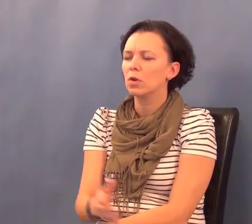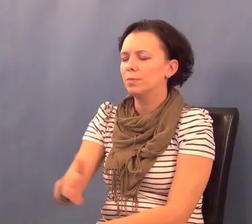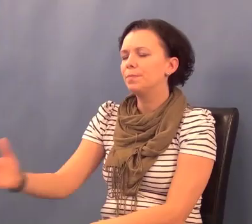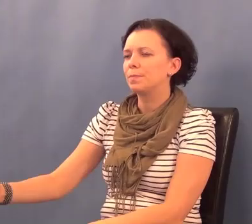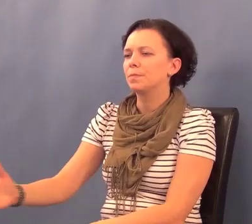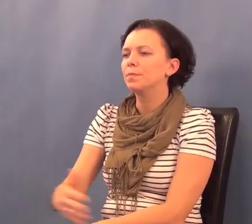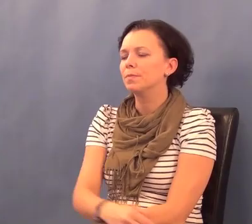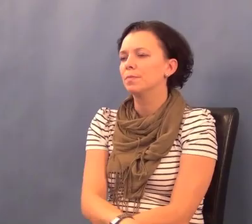Obok.